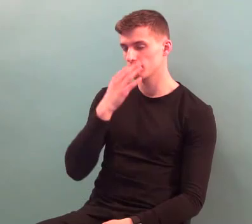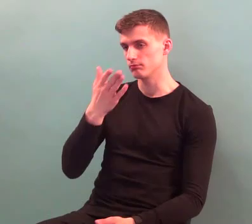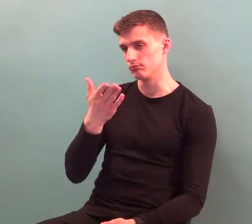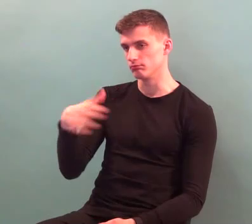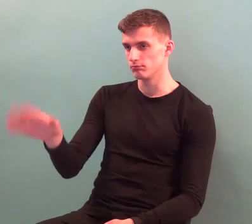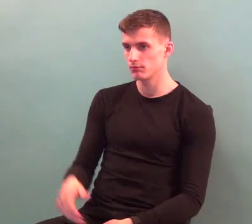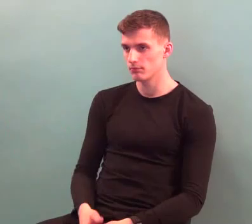Lepiej wyjść.